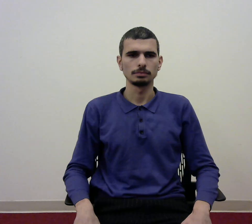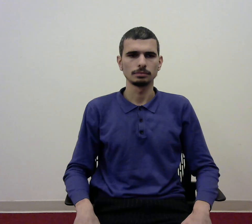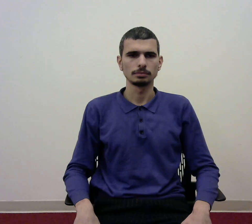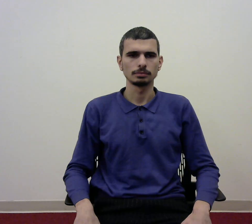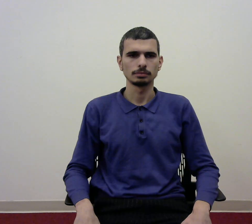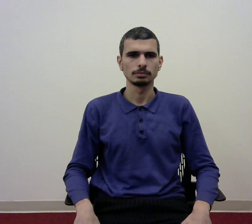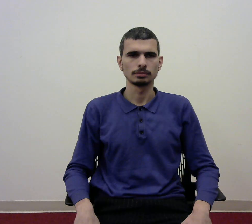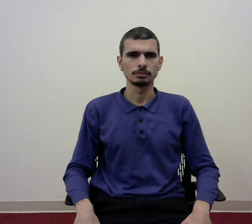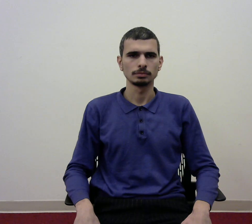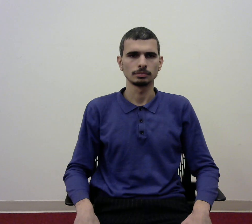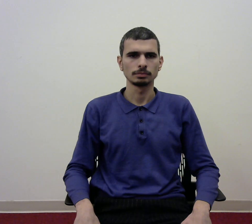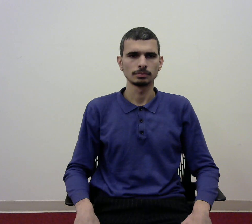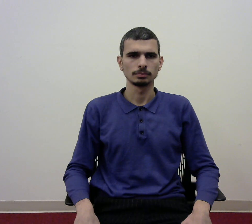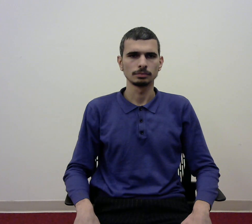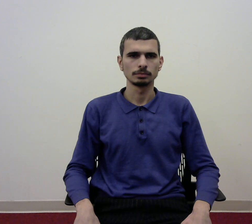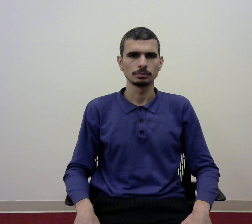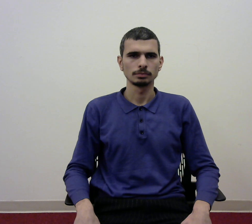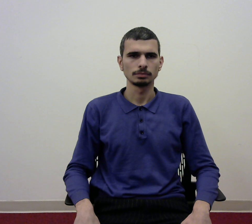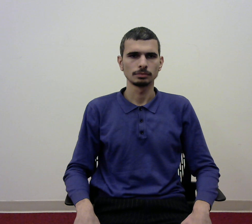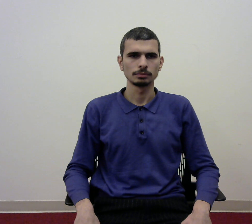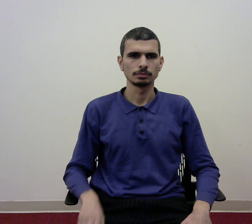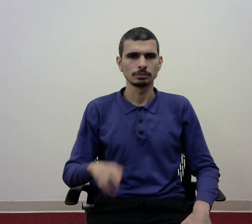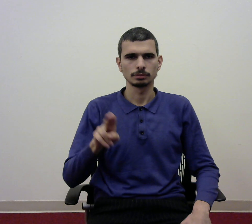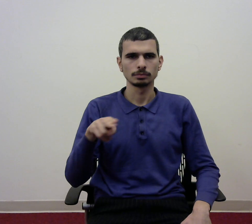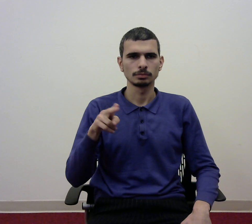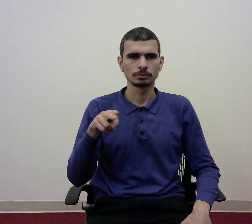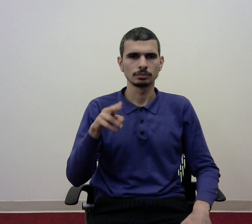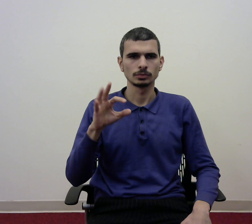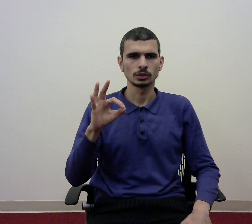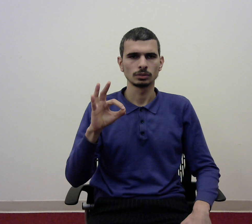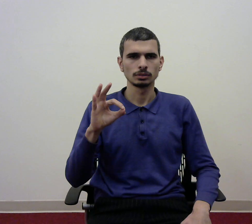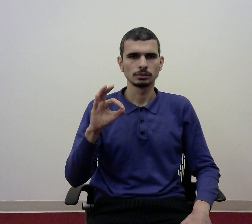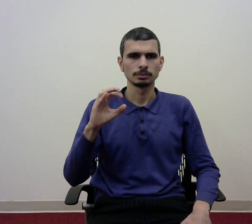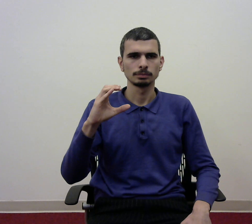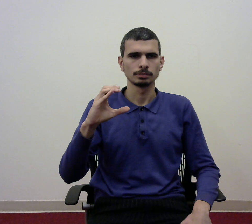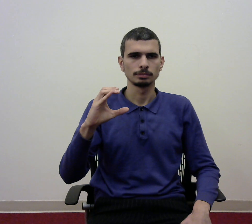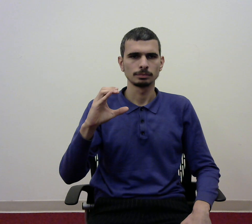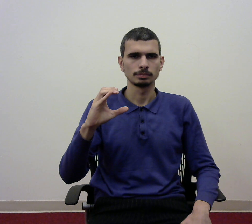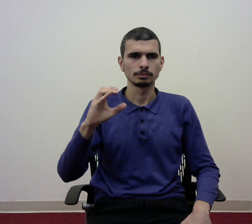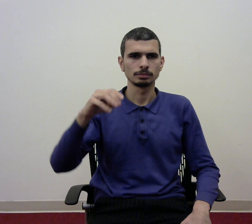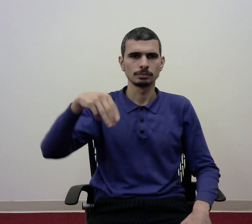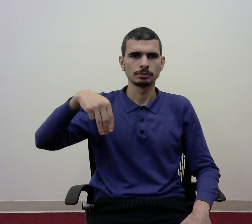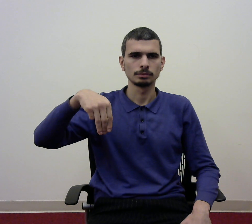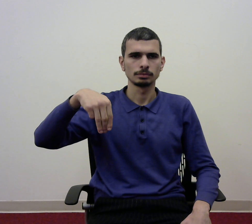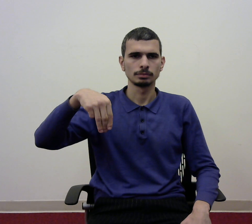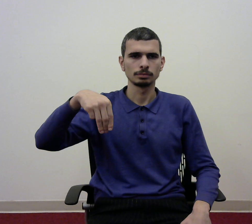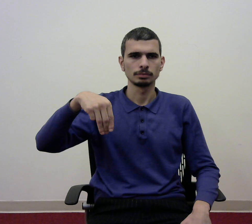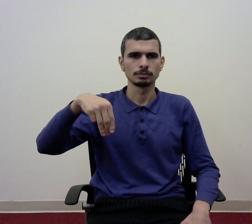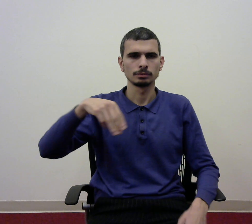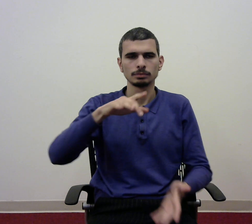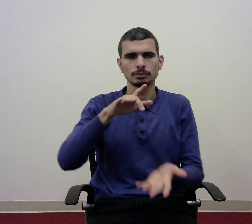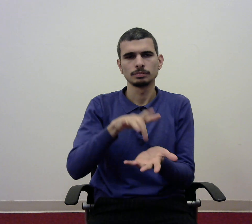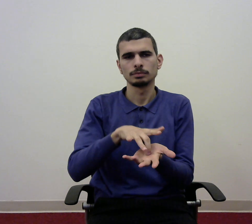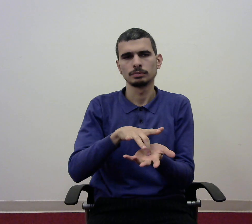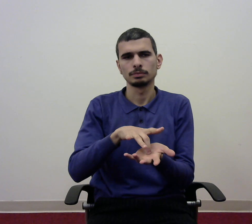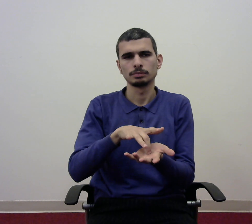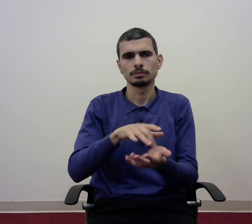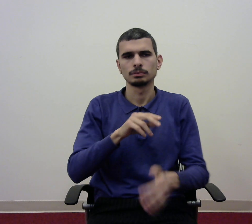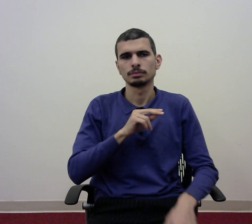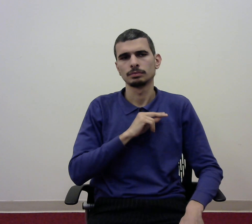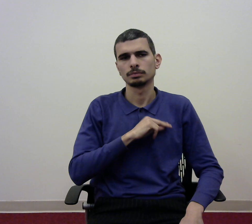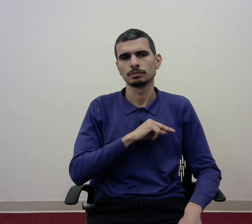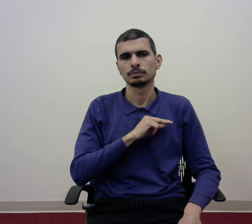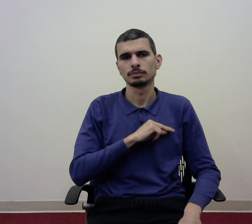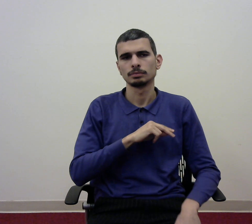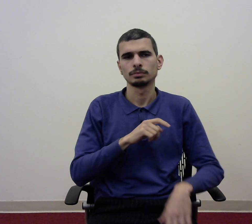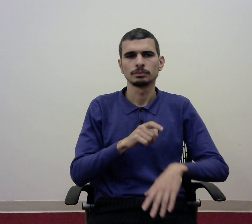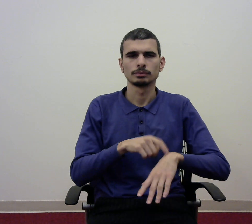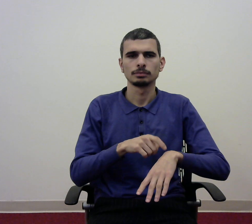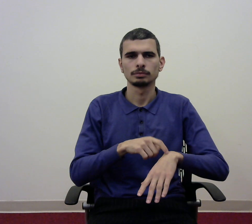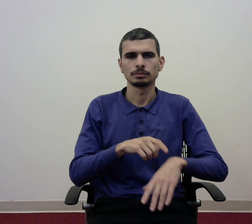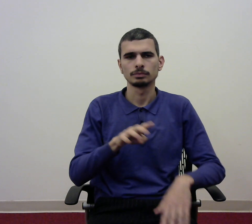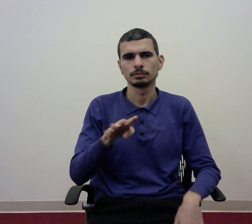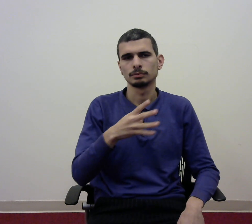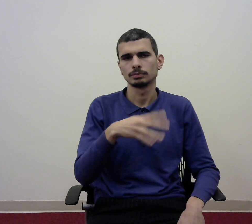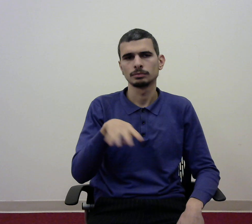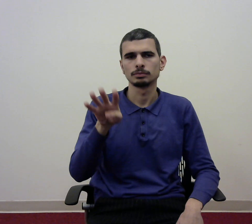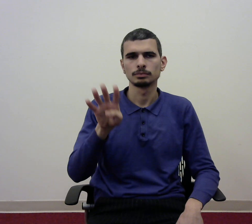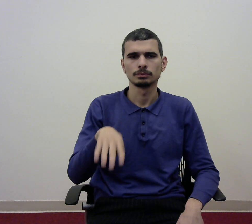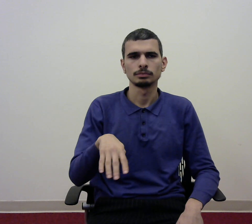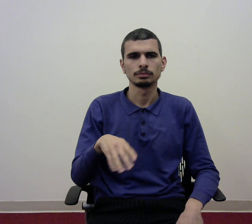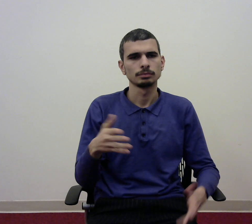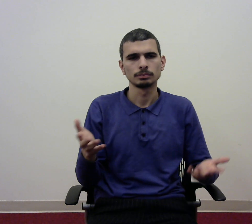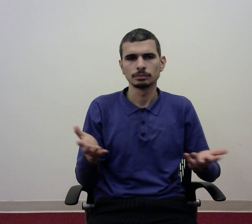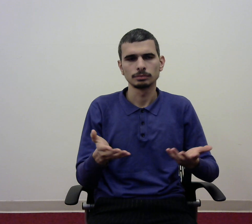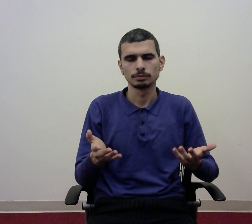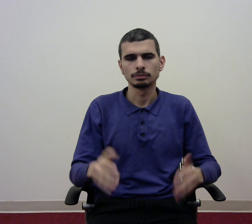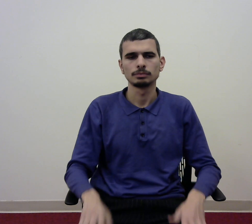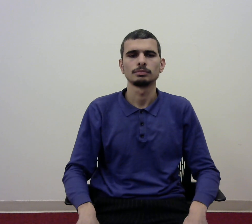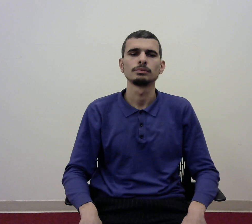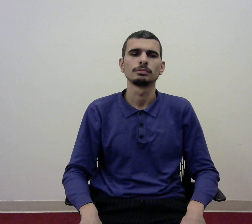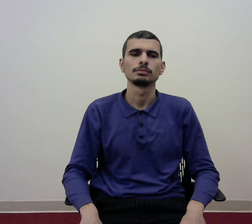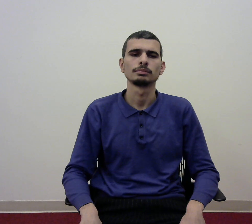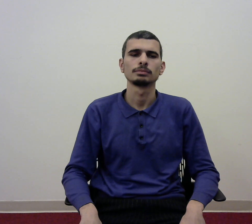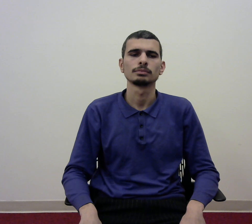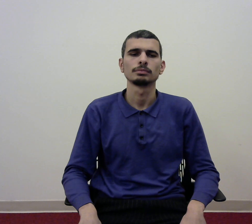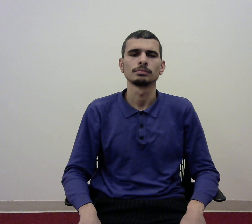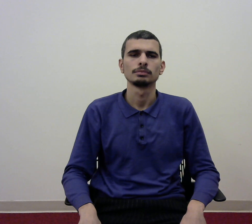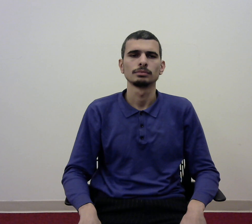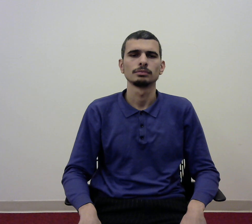DOST Mərkəzlərində iş saatı,qrafiki necədir?